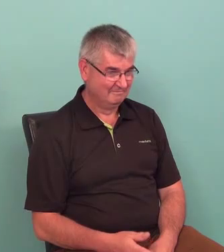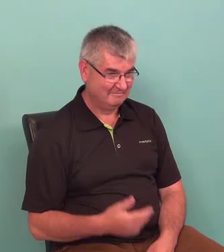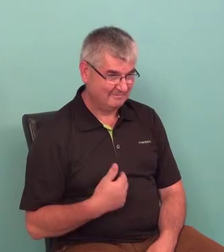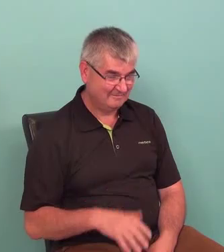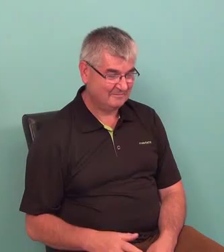Nie chcesz?